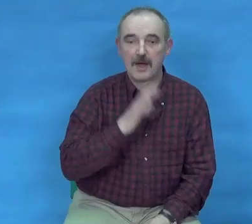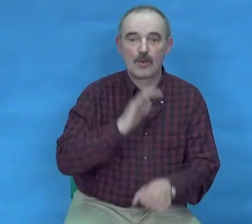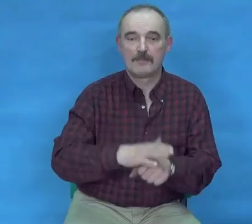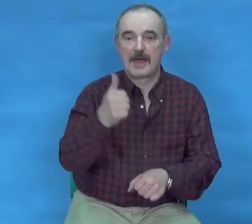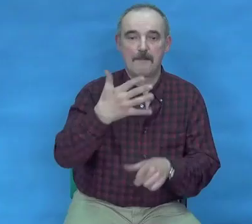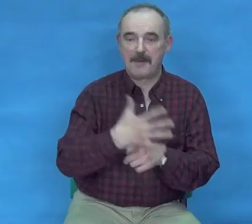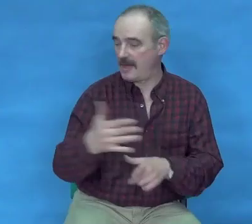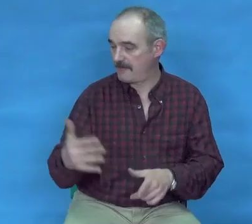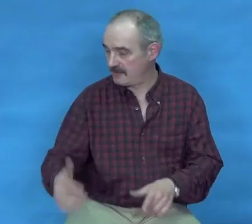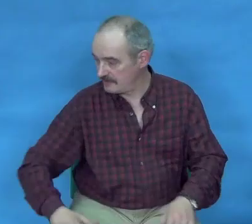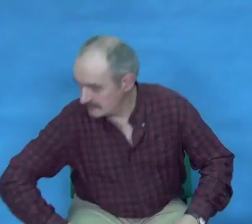Umowa jest, że jeden i pół metra.